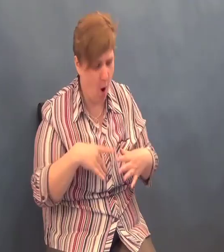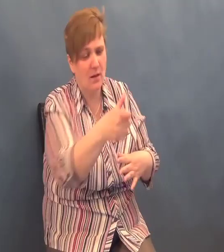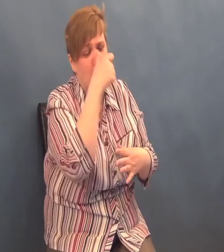Ale ty nie możesz!